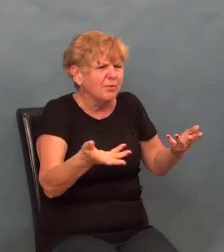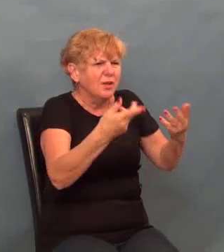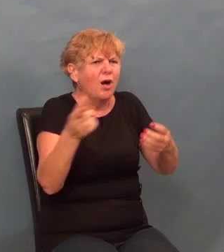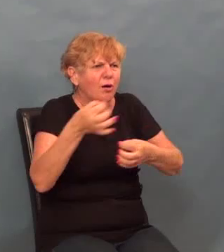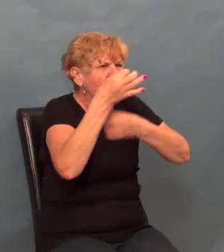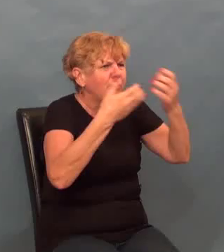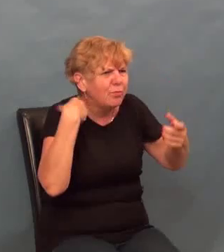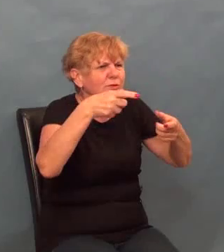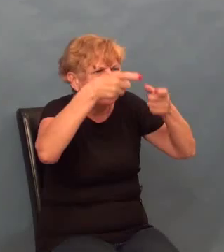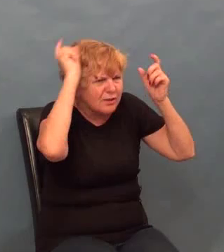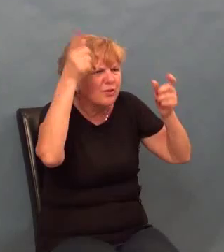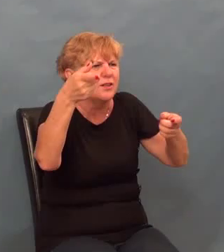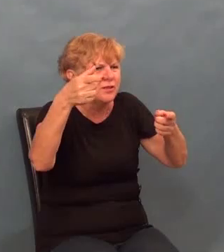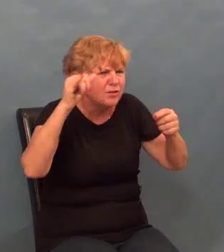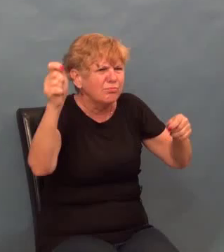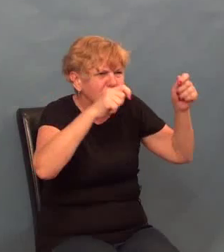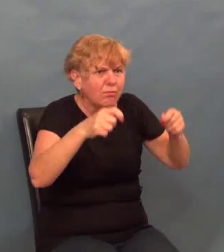Opowiedzieli mu, że była straż pożarna.